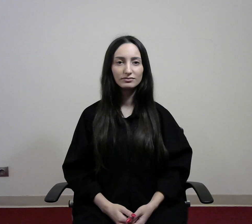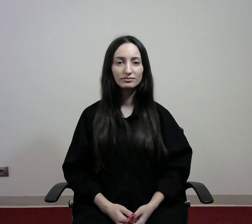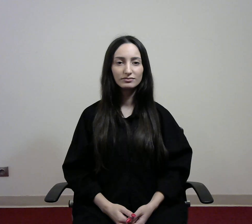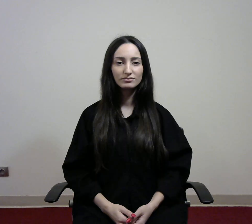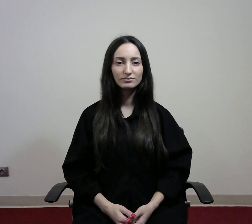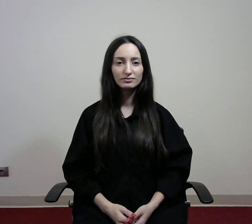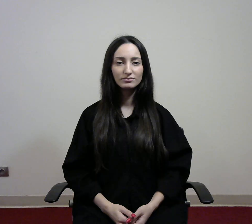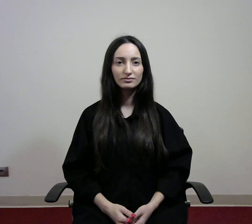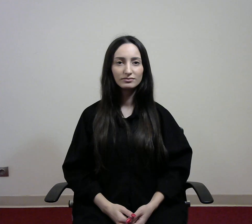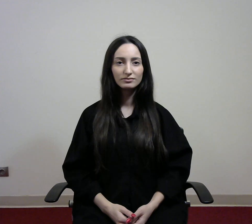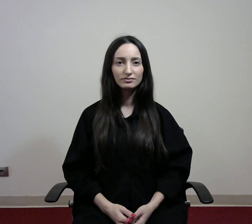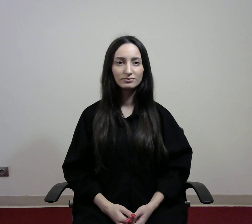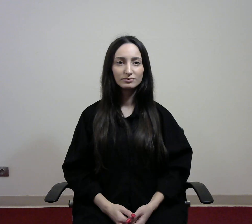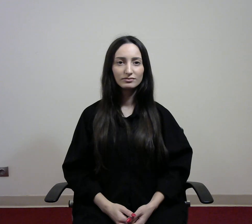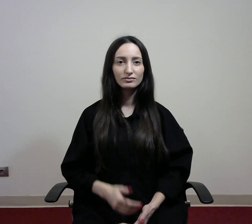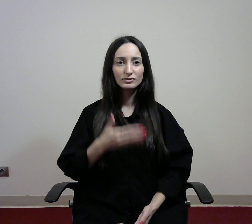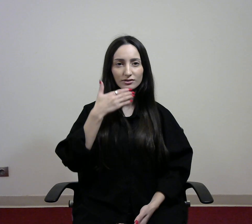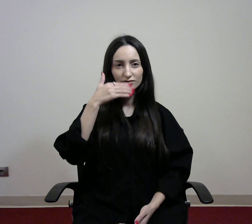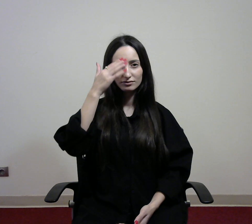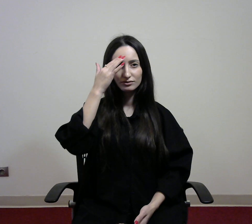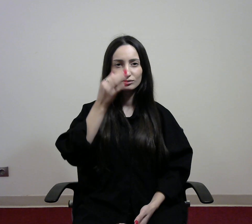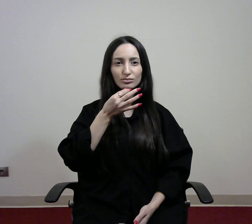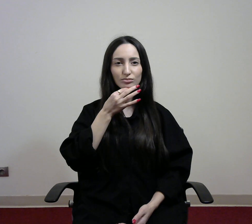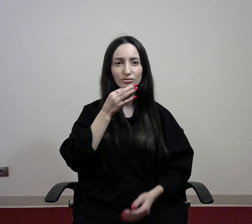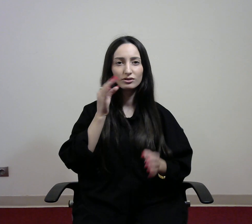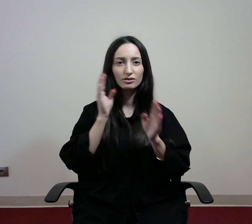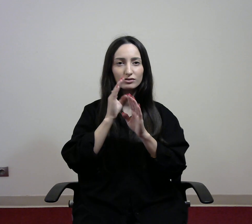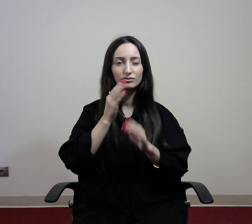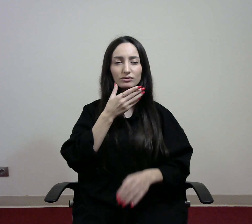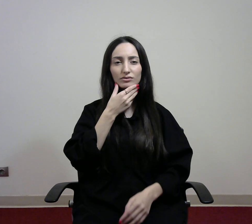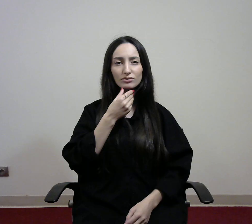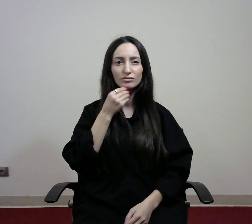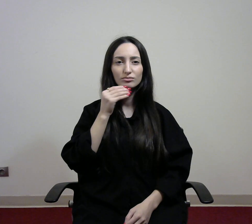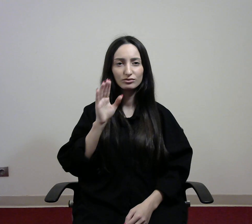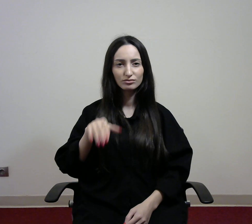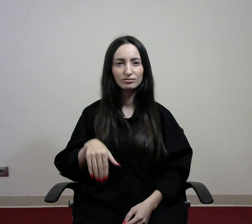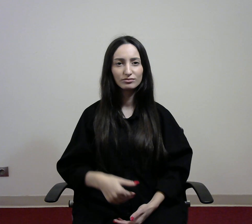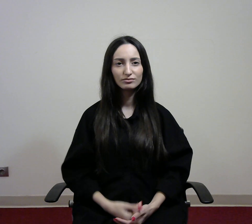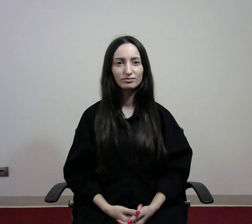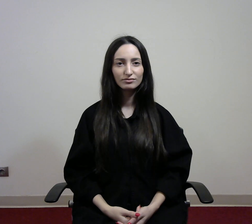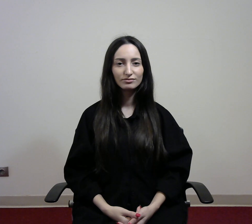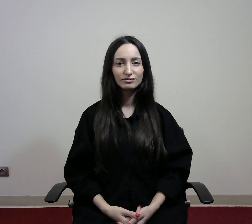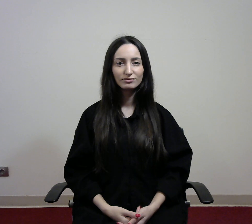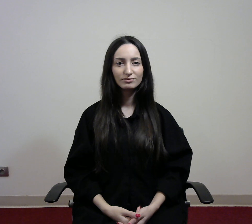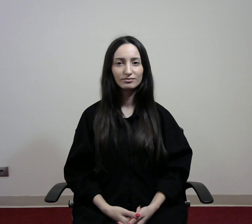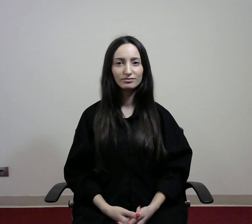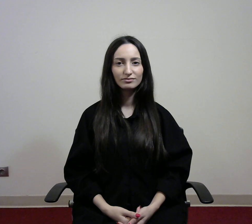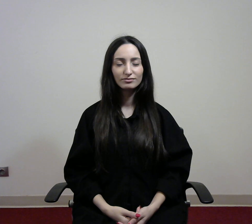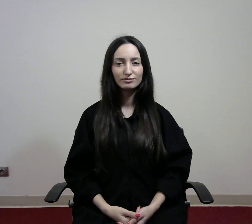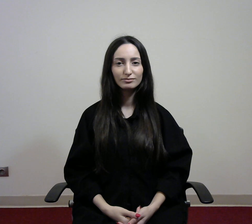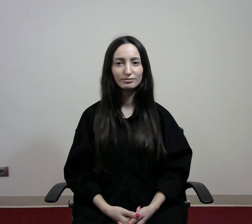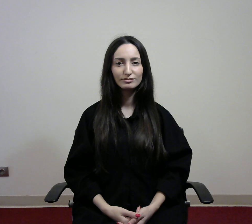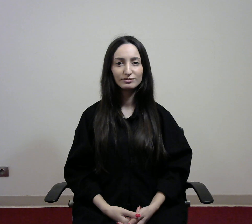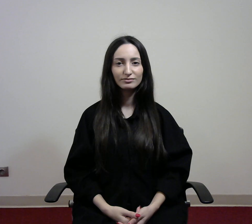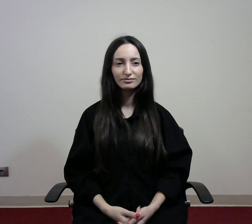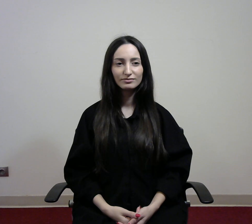Yazda havalar qəşəng olur